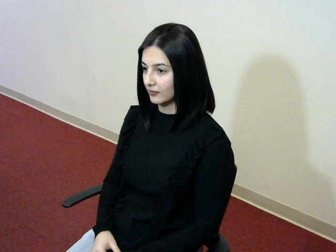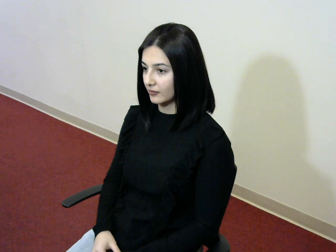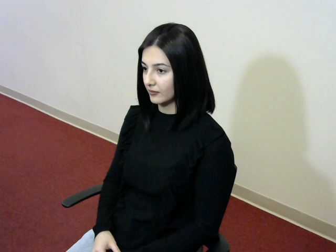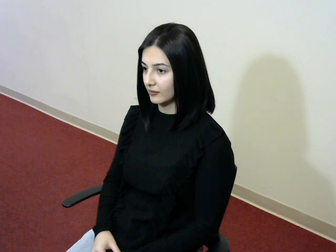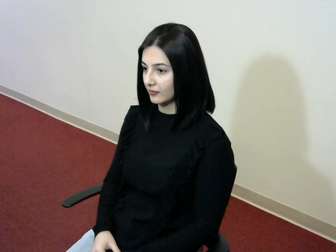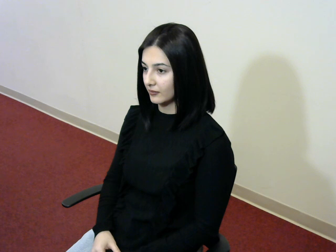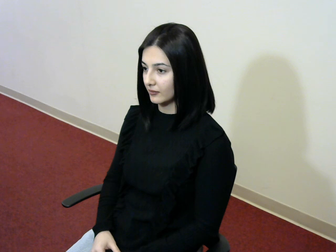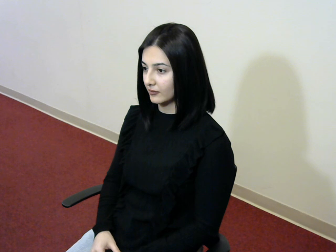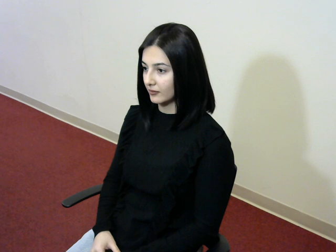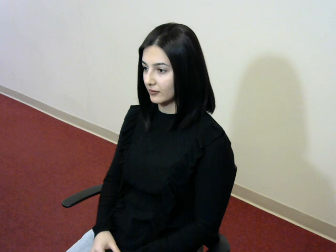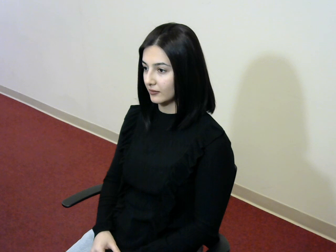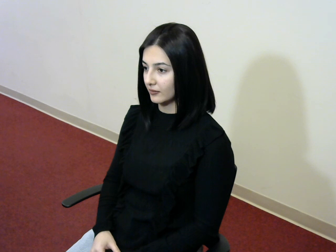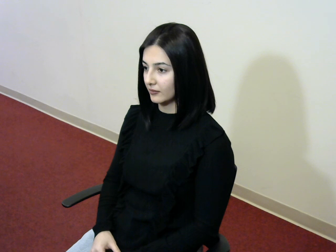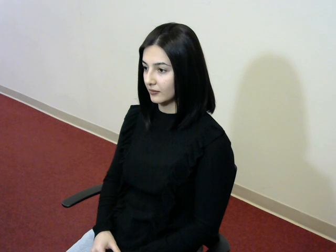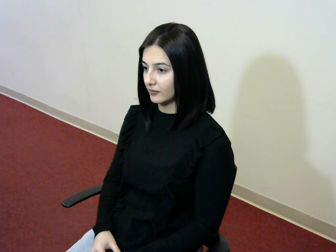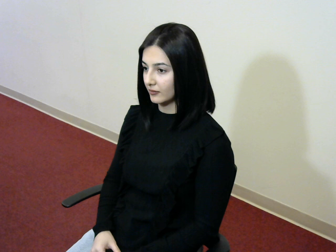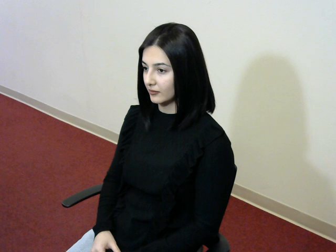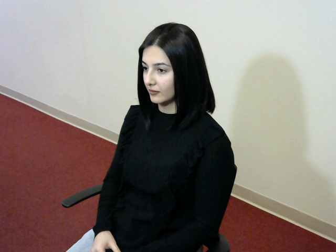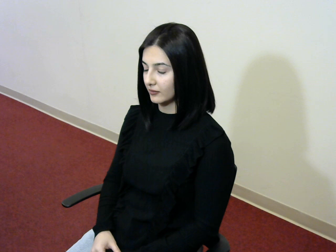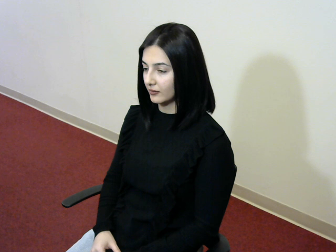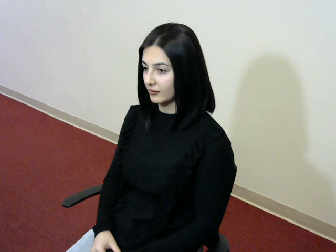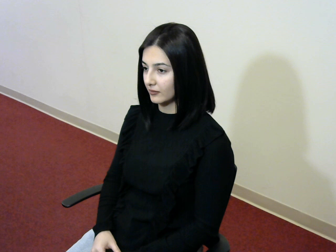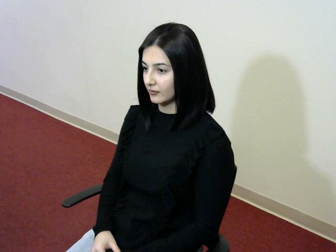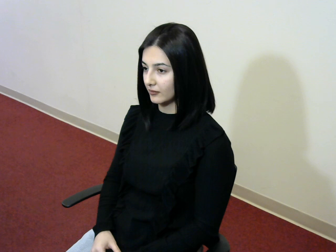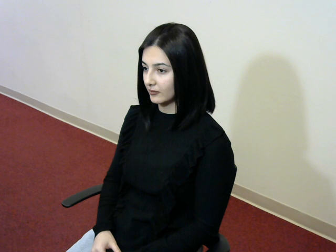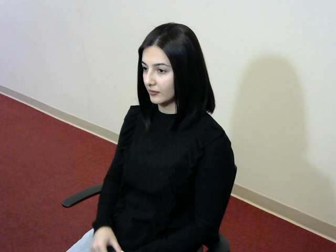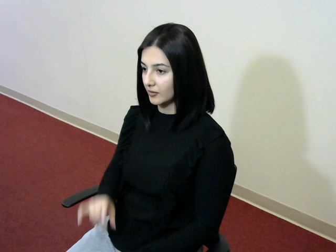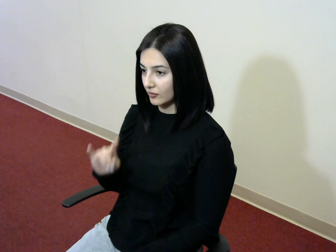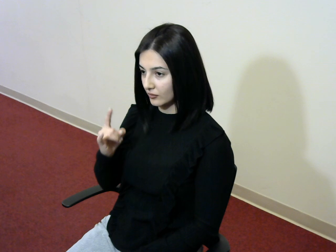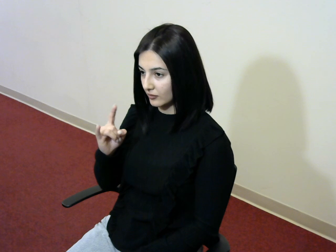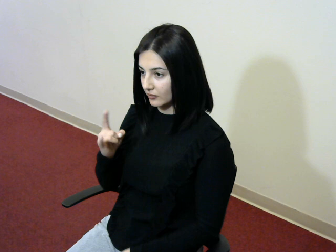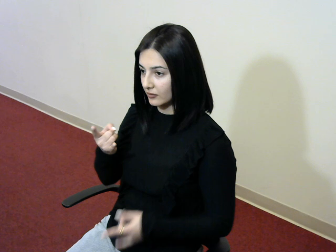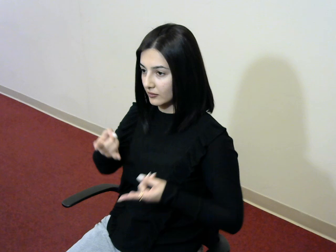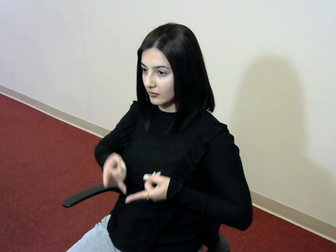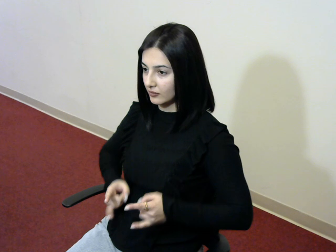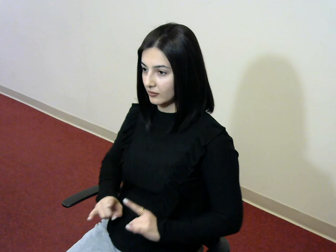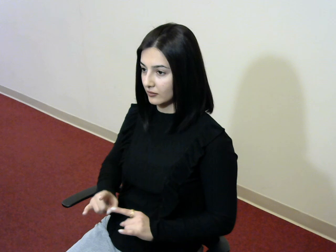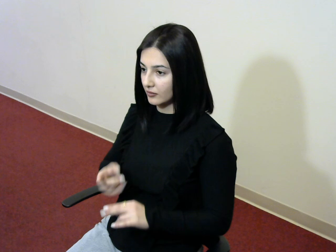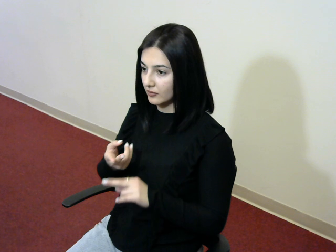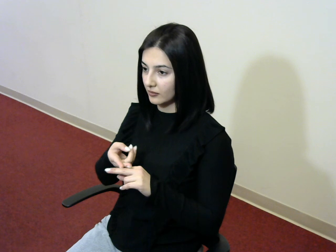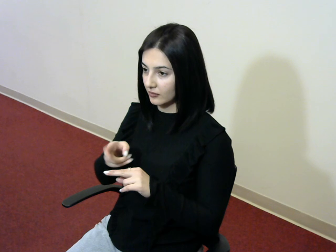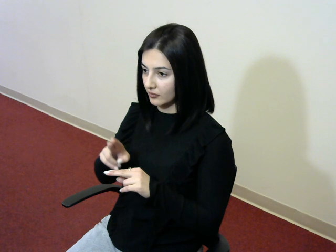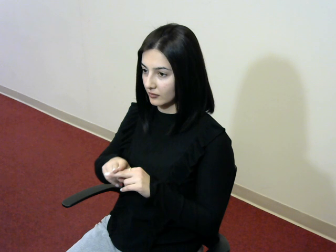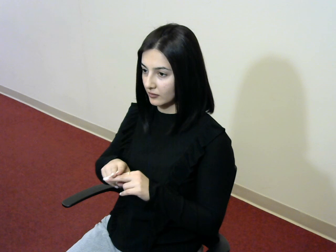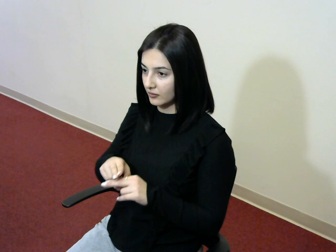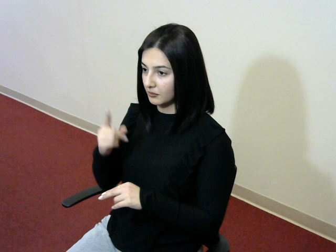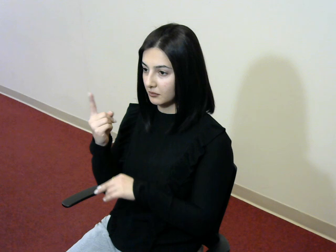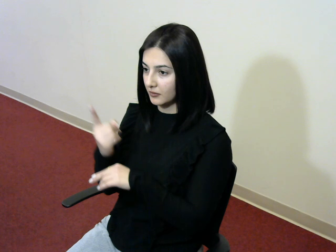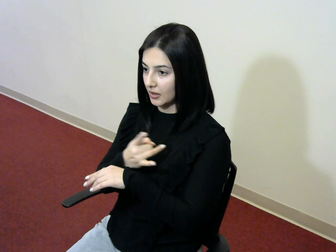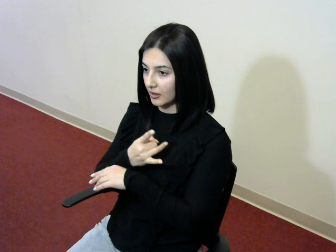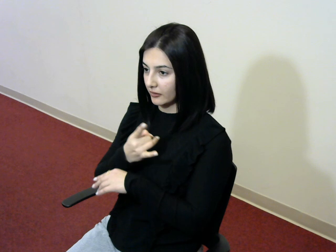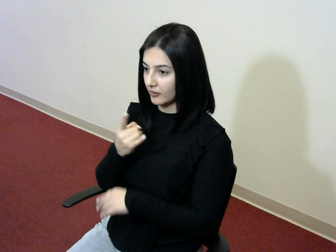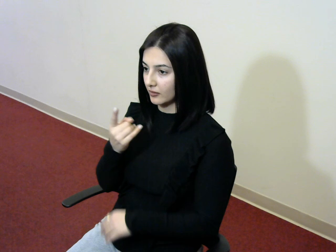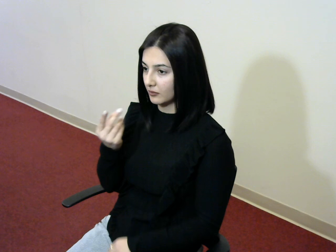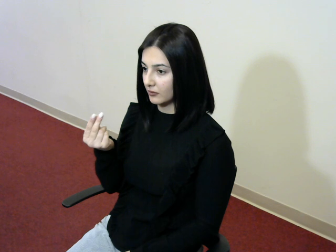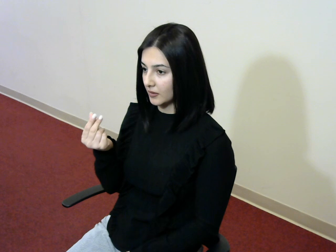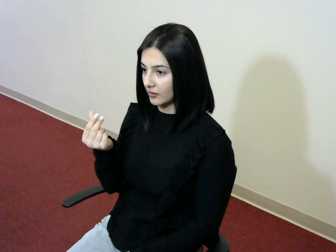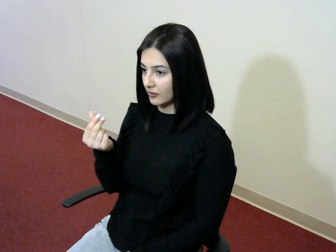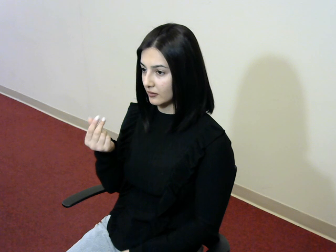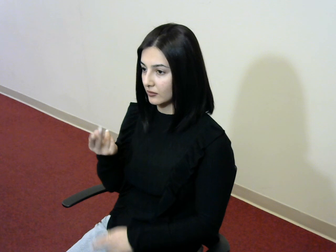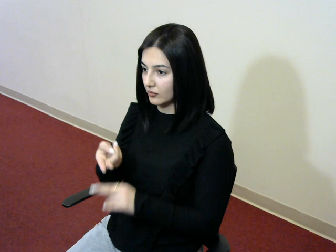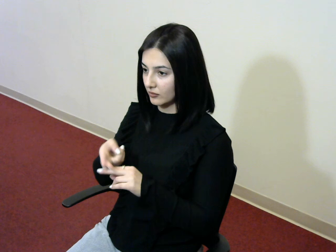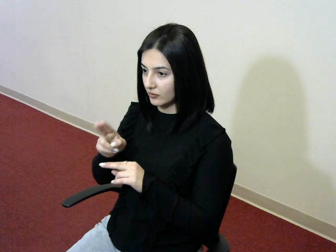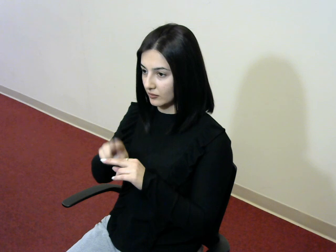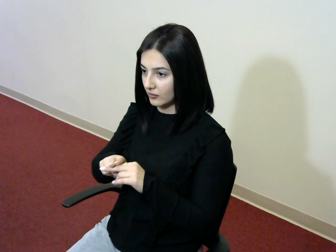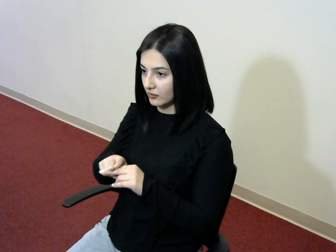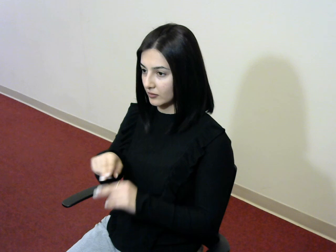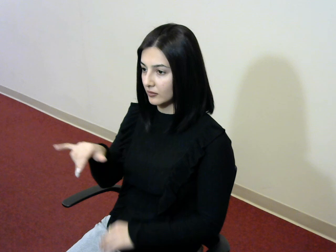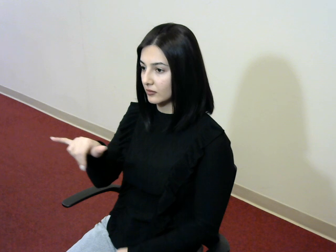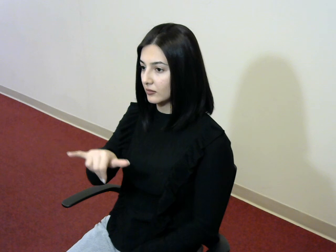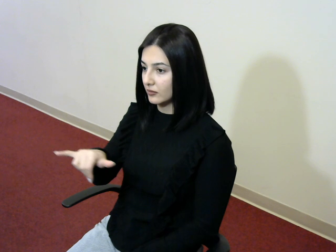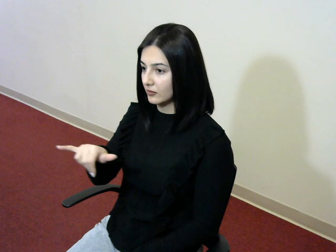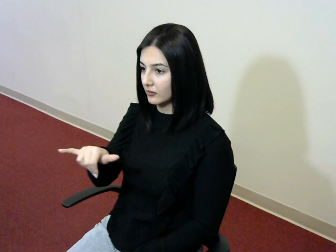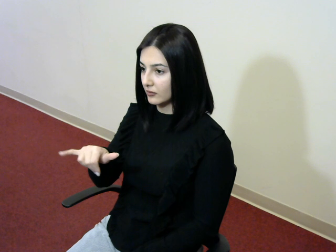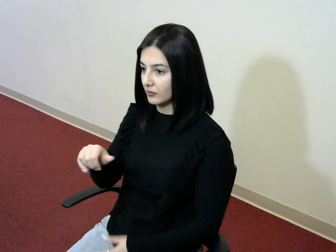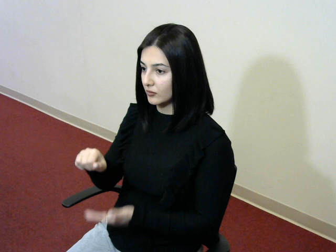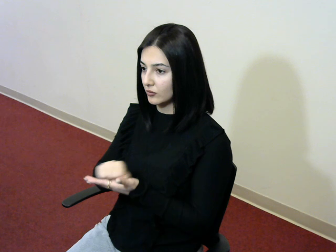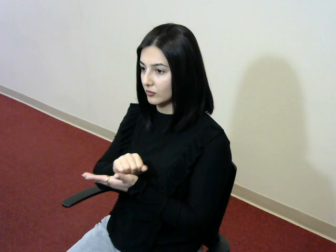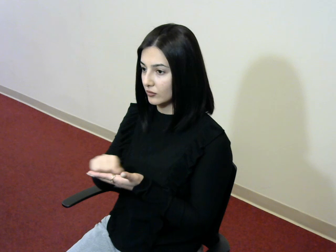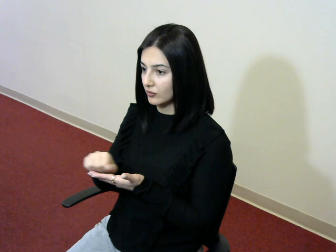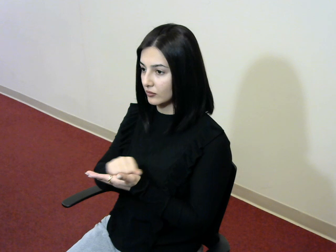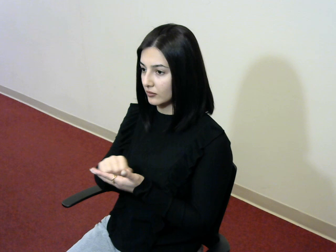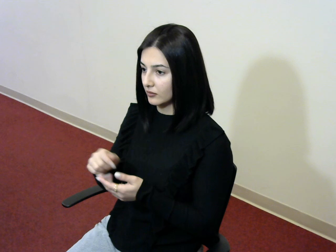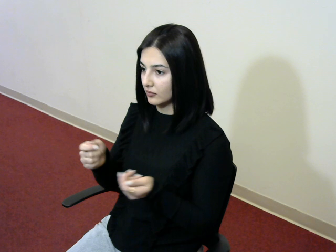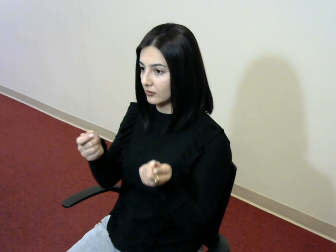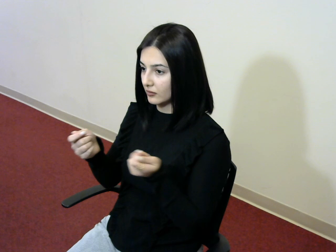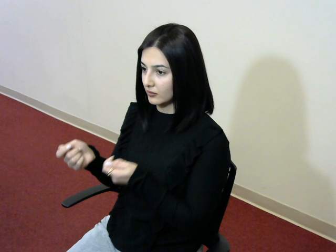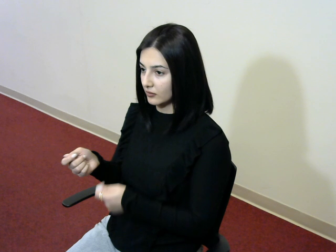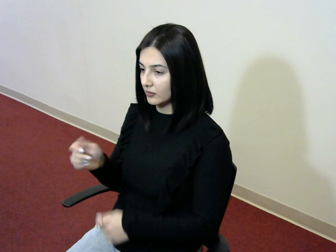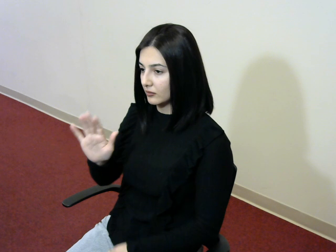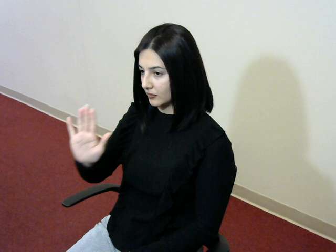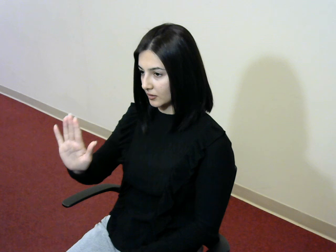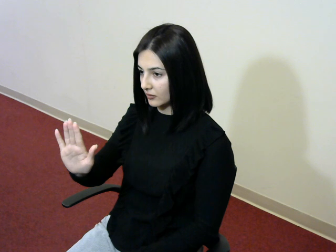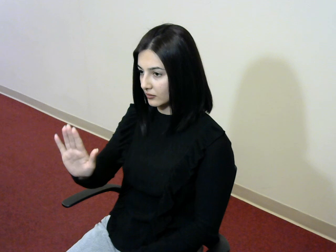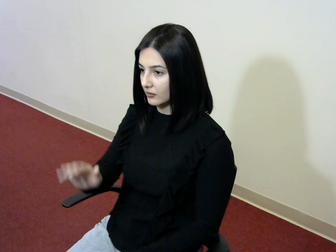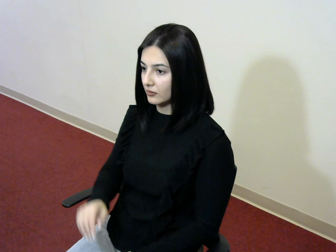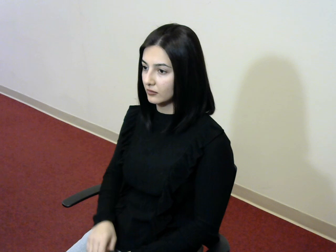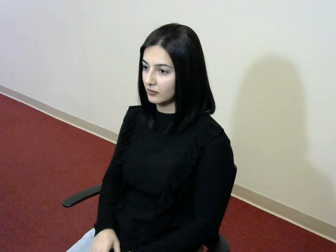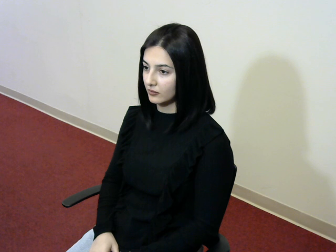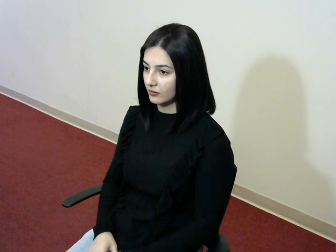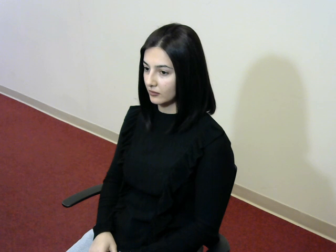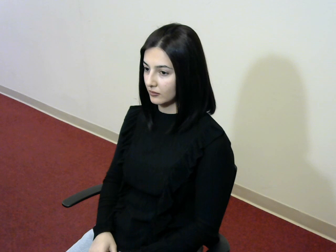Uşağın doğulmasına görə birdəfəlik müavinət üçün hansı sənədləri gətirməliyəm?